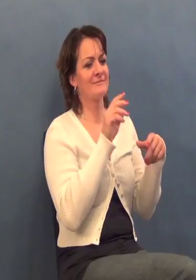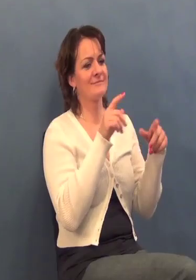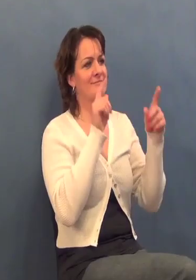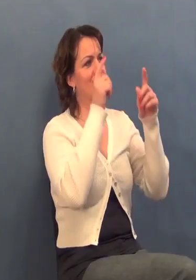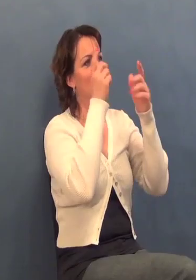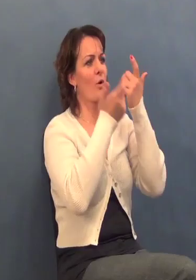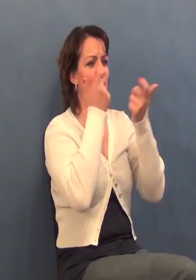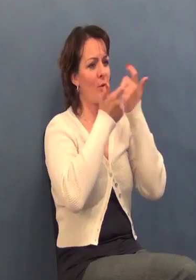Robi.